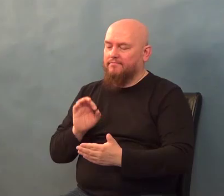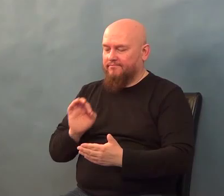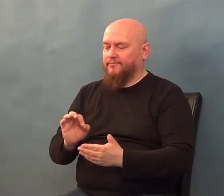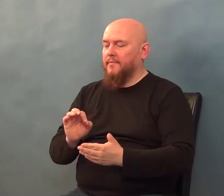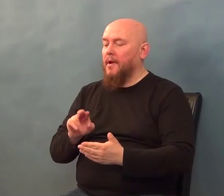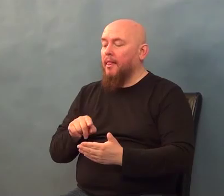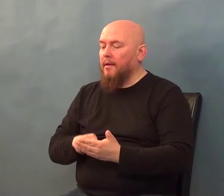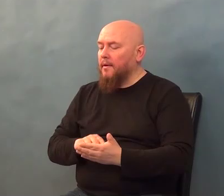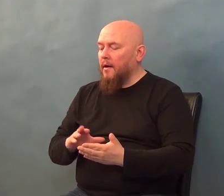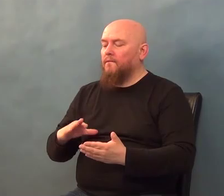Wyjeżdżam na zawody sportowe.